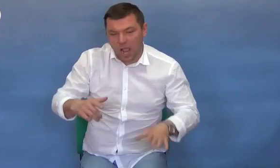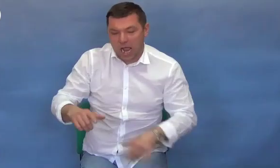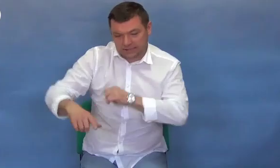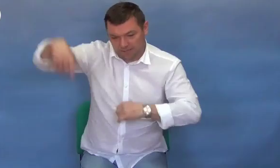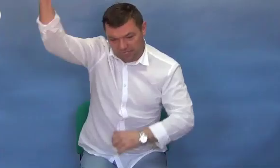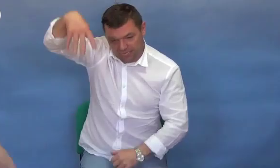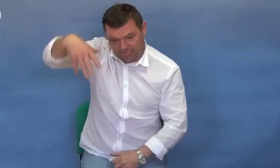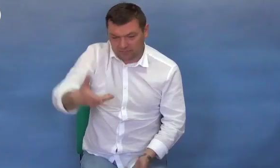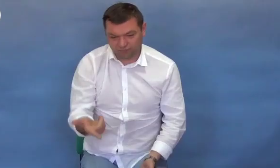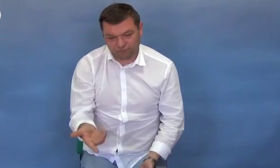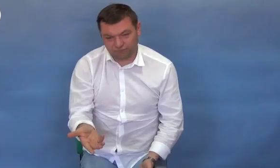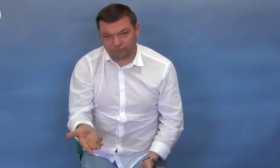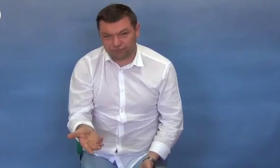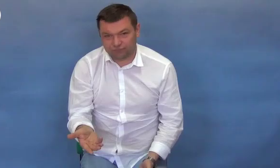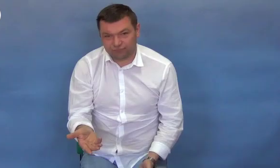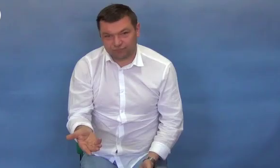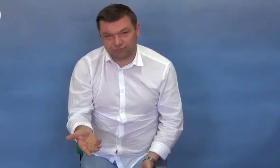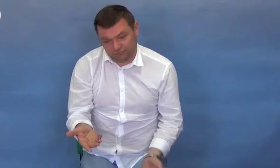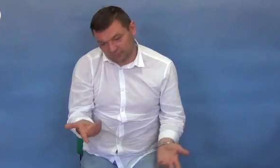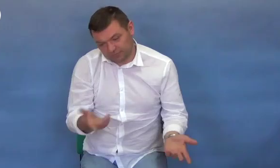Sam koń pod prysznicem - nie.